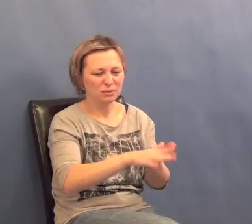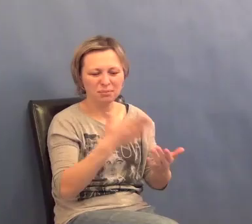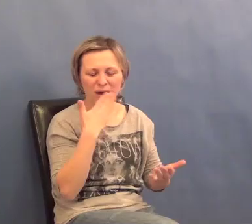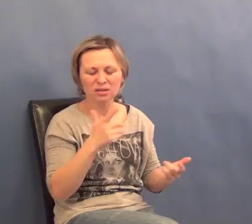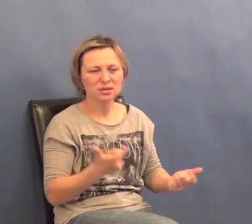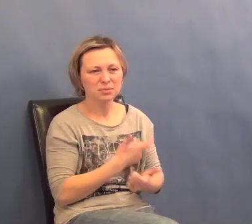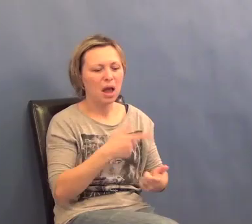Jest bardzo niebezpieczne.